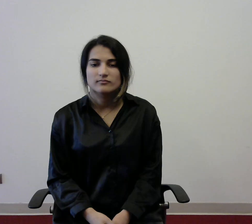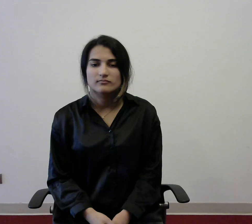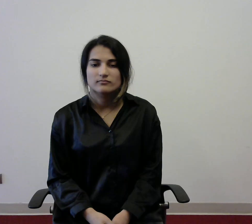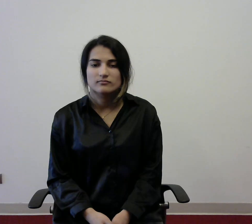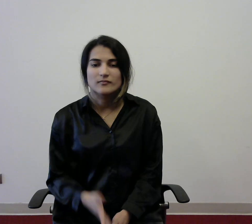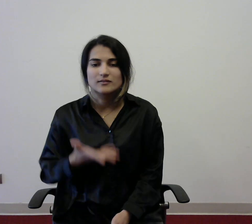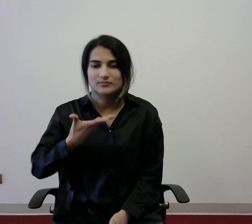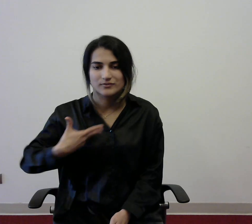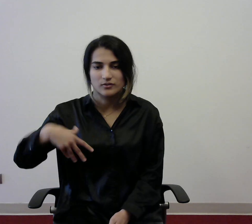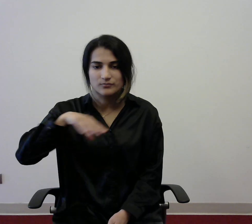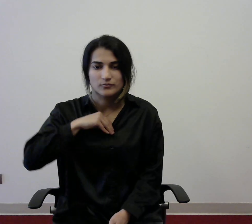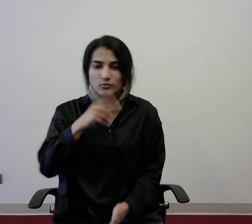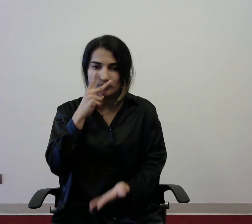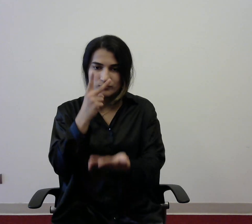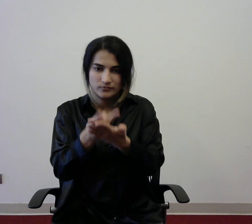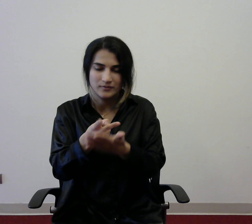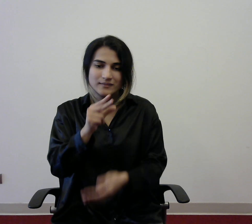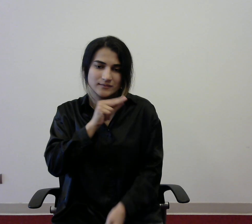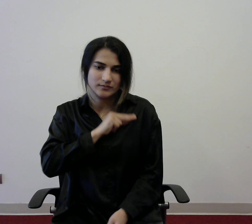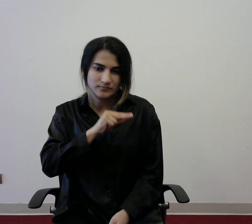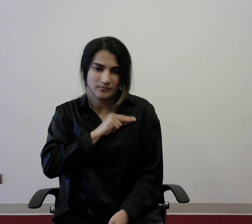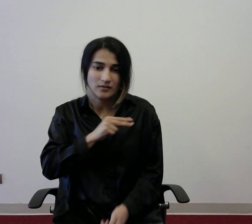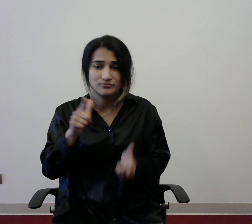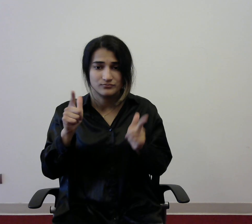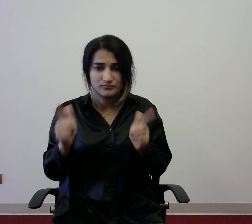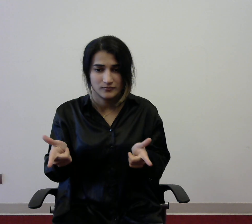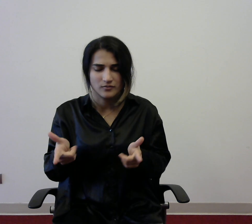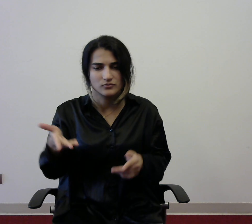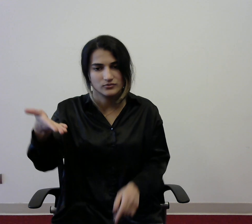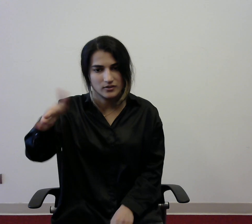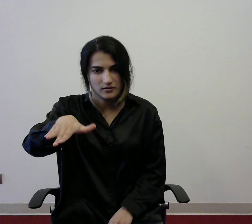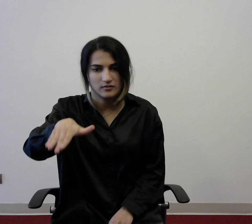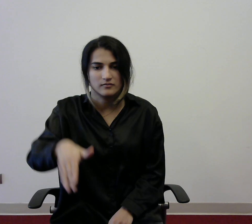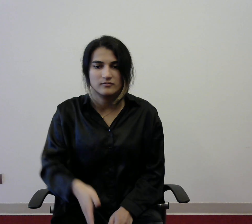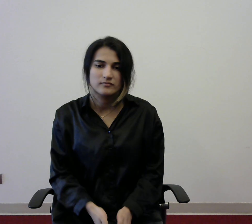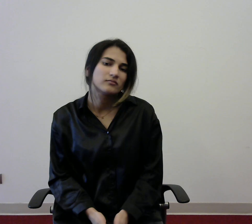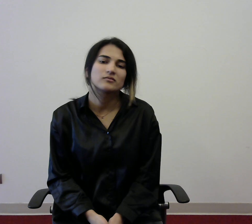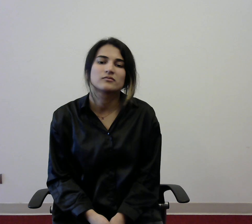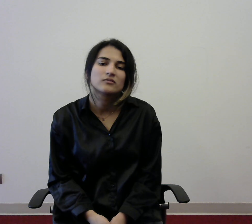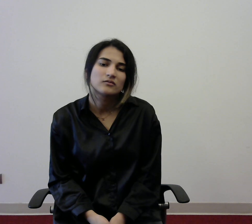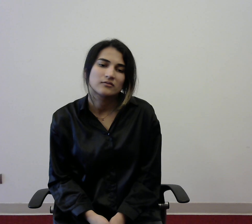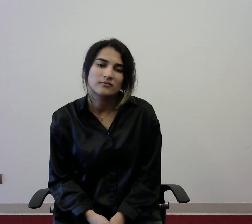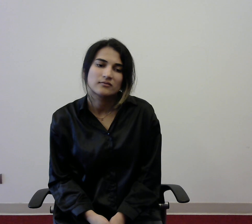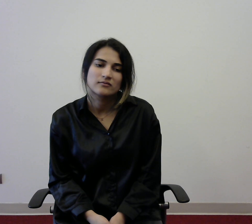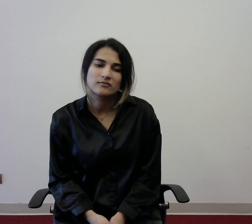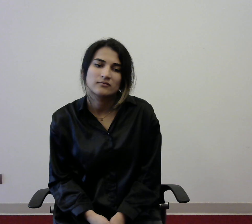Biz göstərilən işdən razı qaldıq